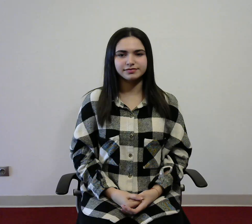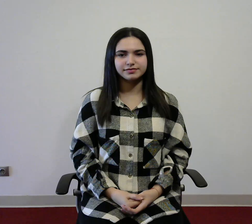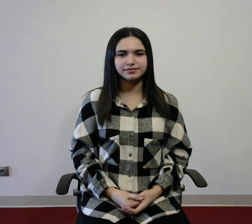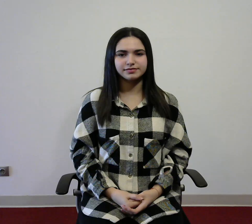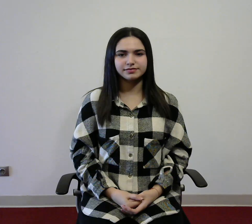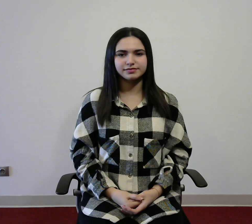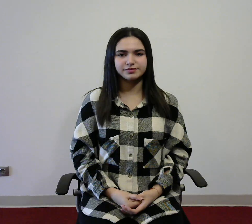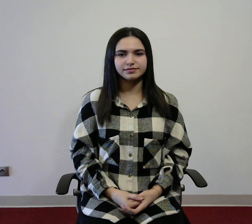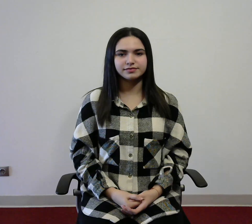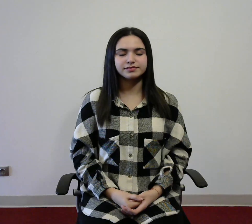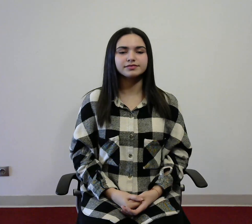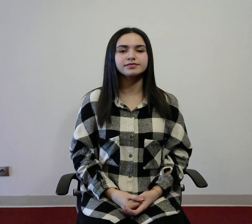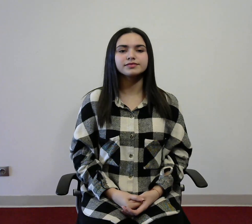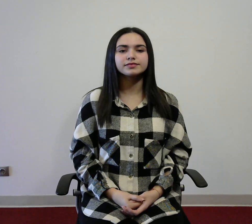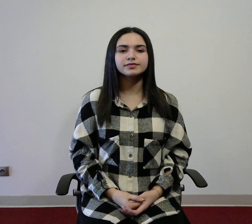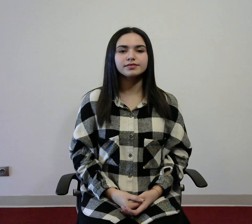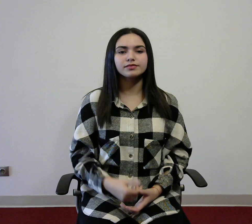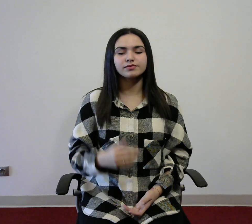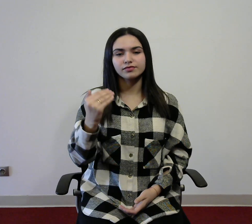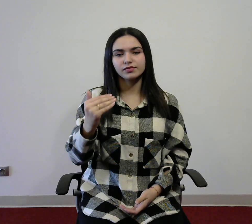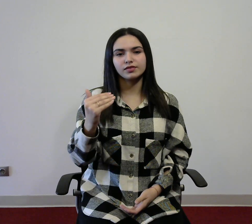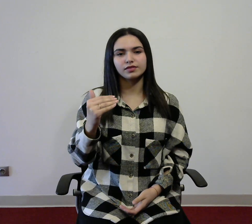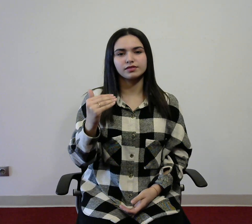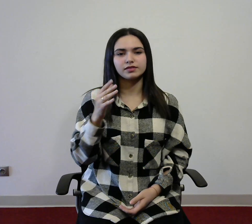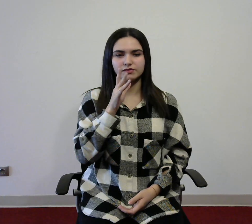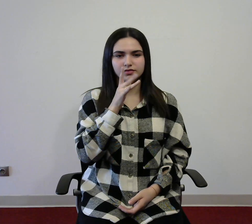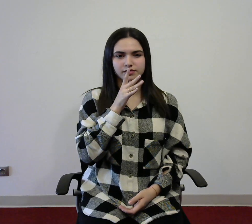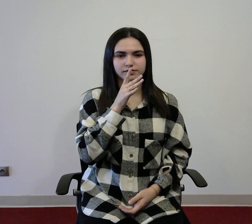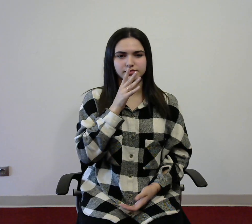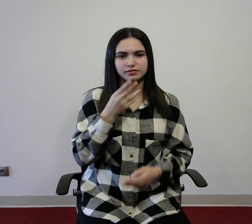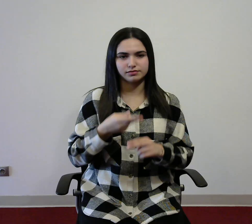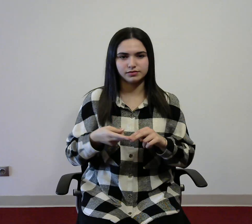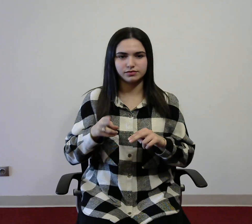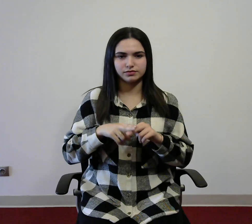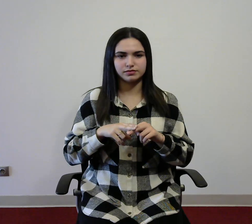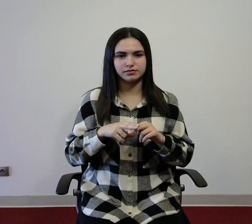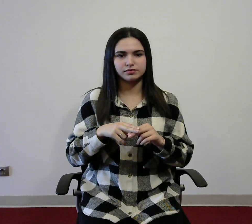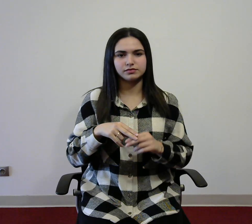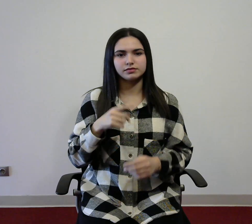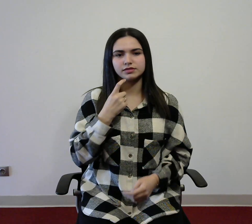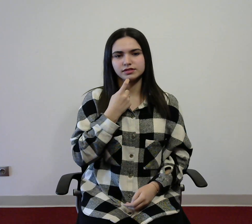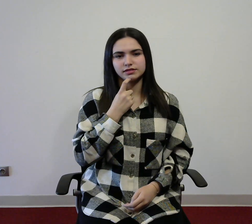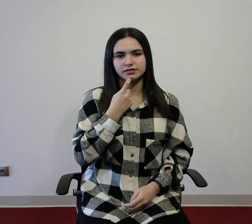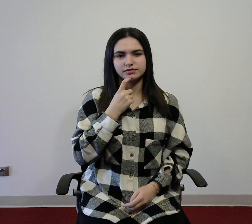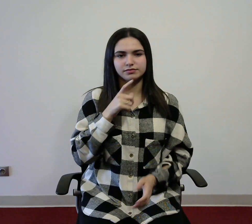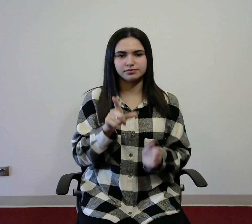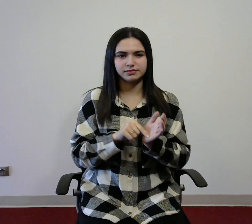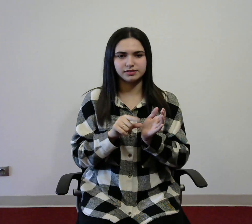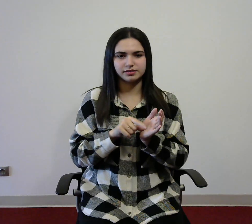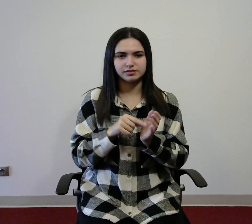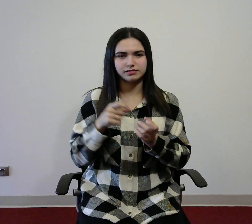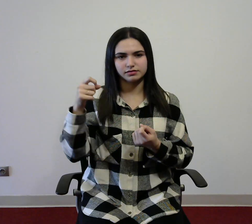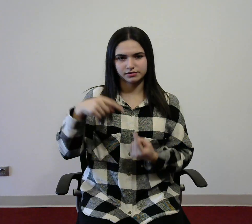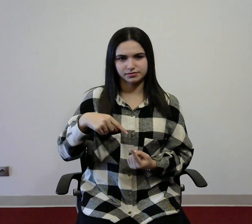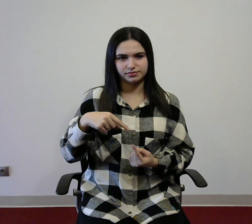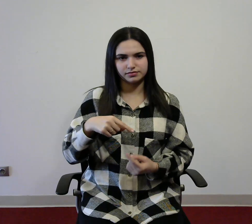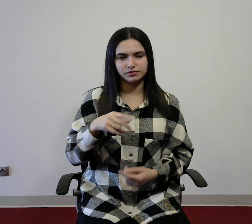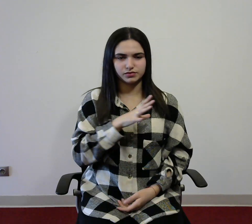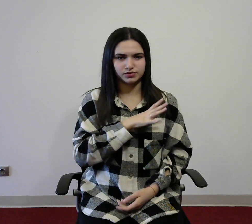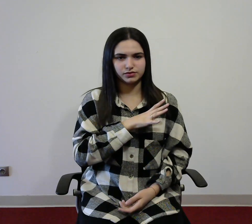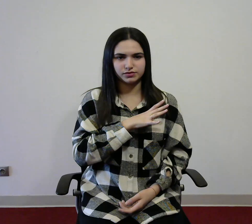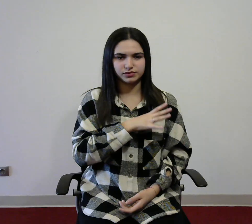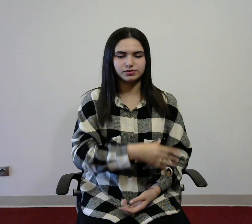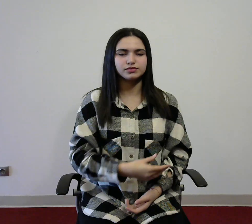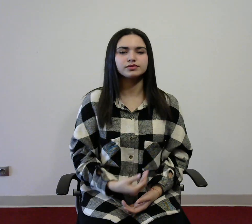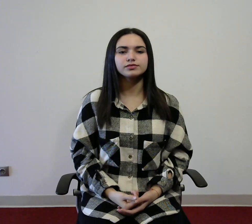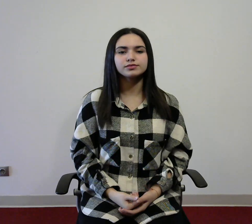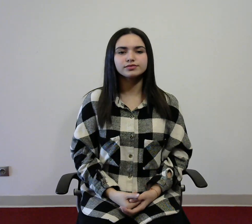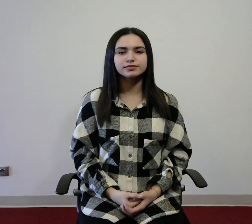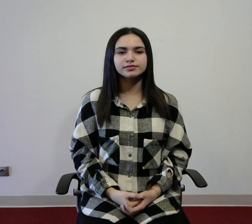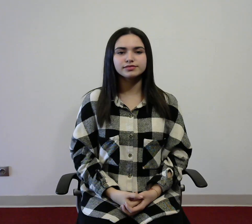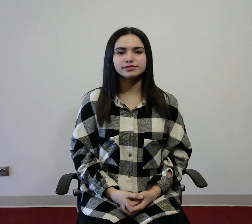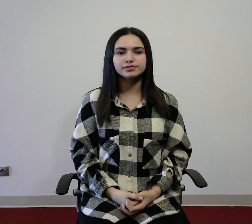Sizə yaşa görə əmək pensiyası təyin olunub